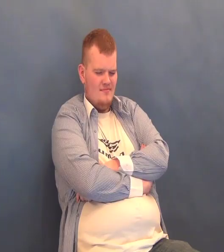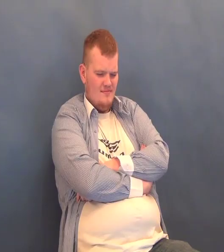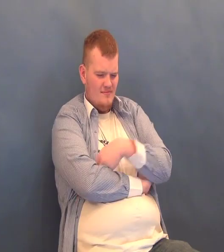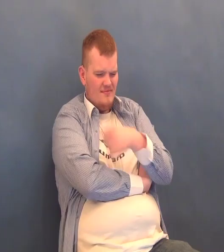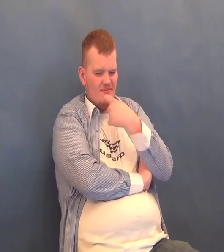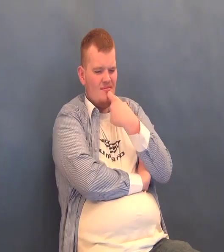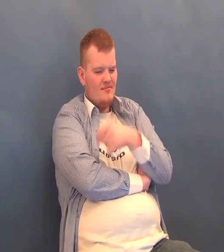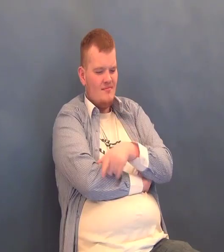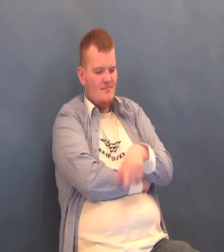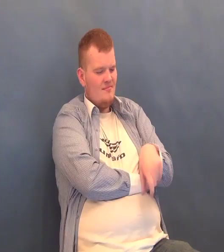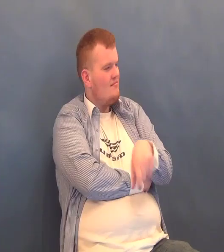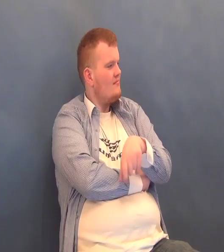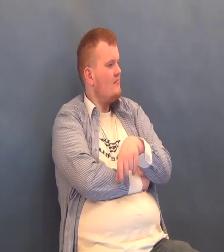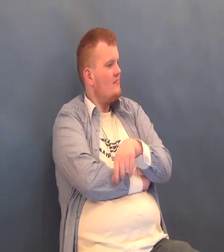Co to jest?